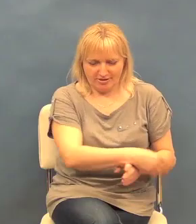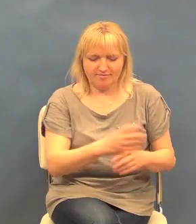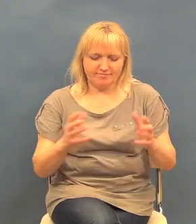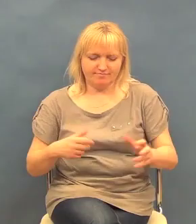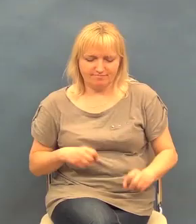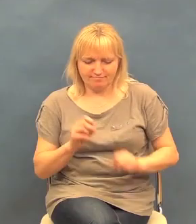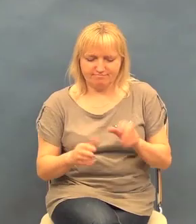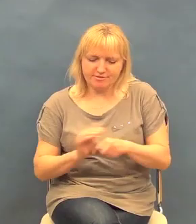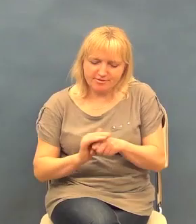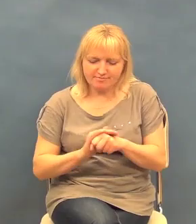Wyciera gruszki i wrzuca je do pojemnika.